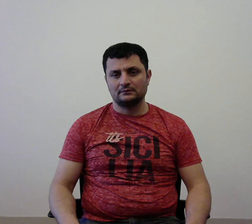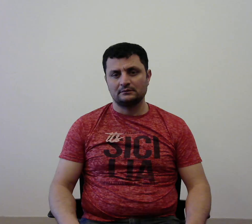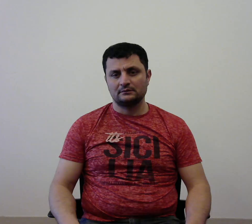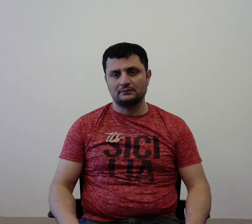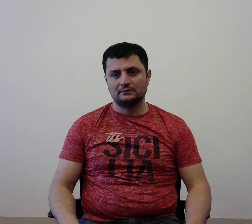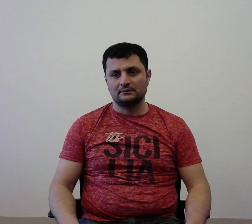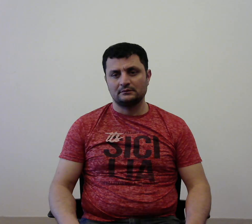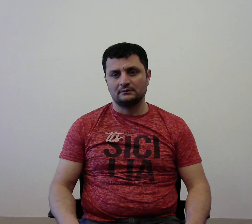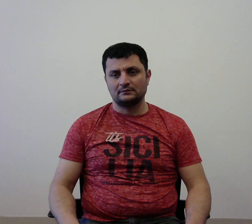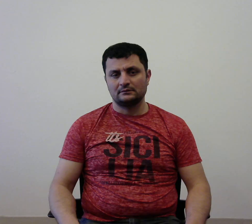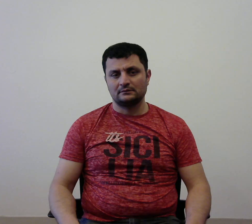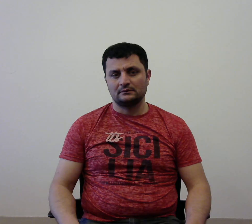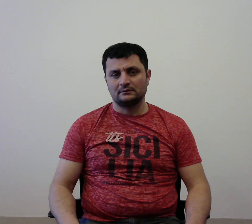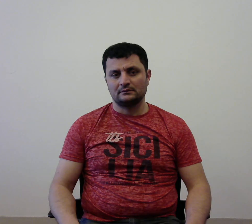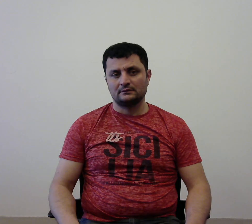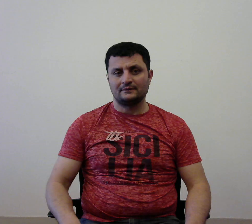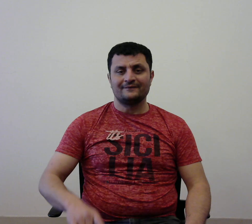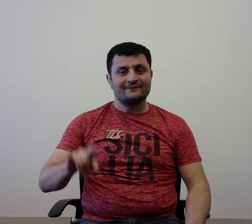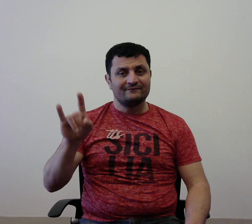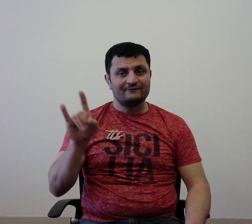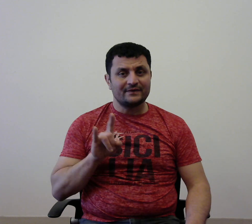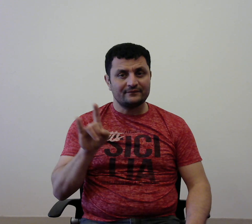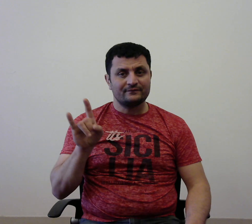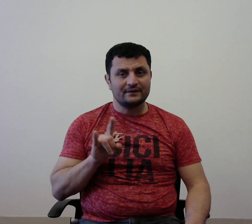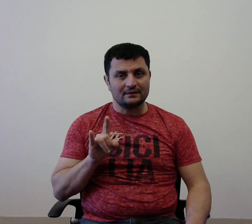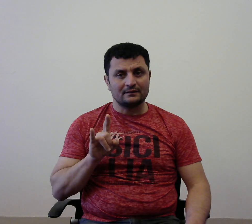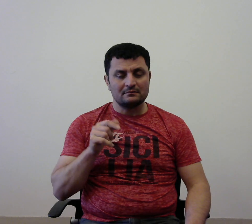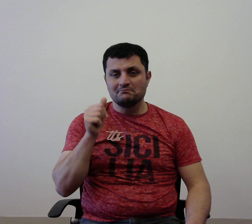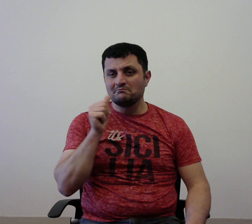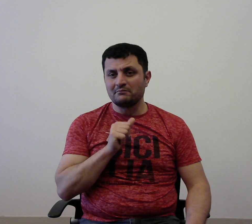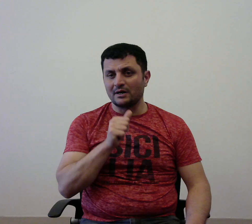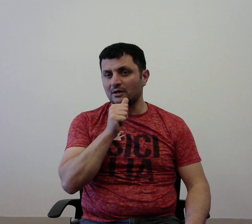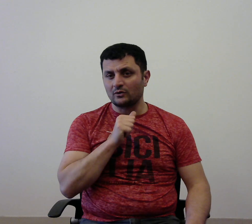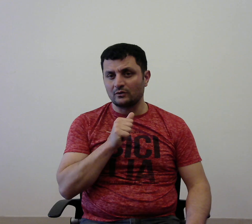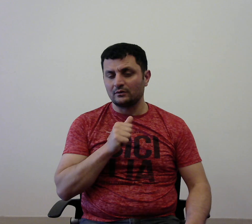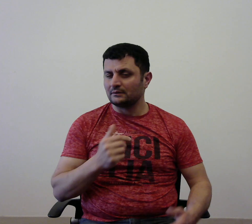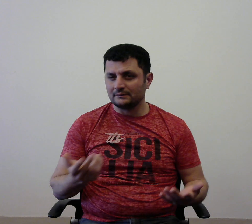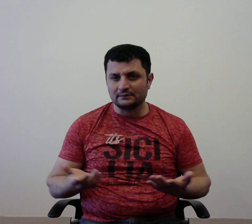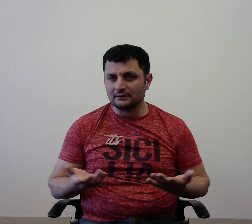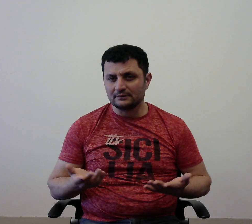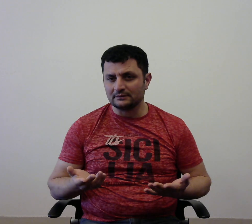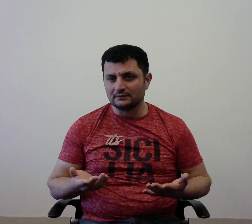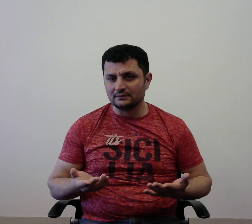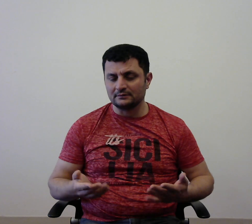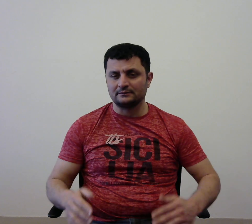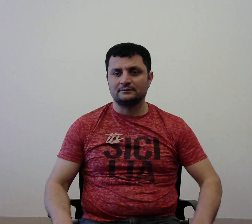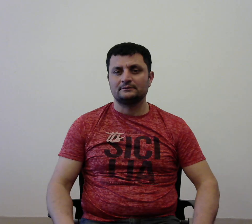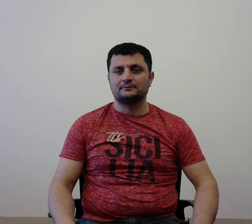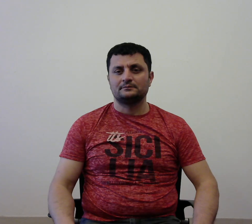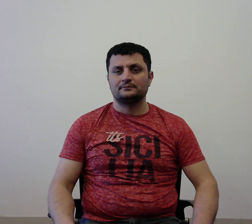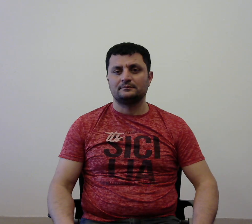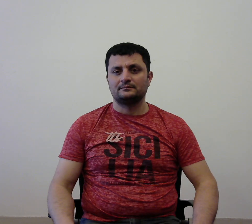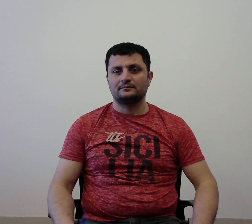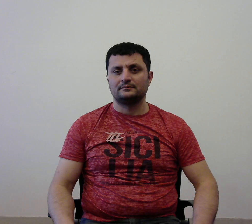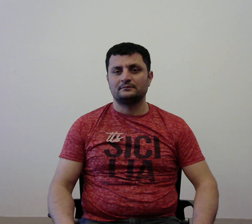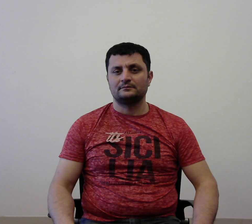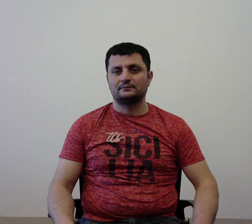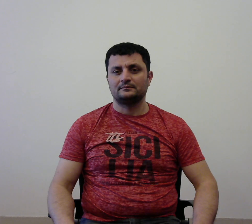WiFi-ın parolu nədir?